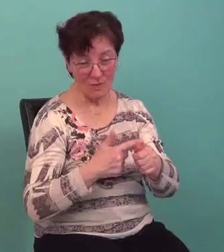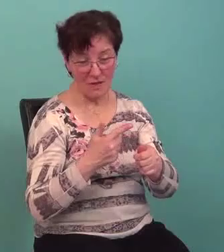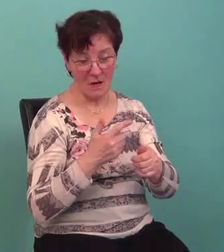Właśnie.